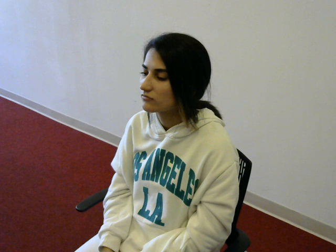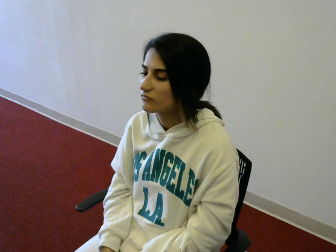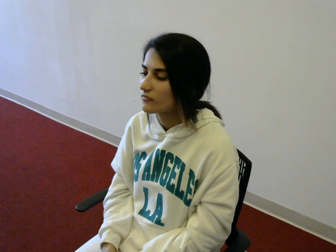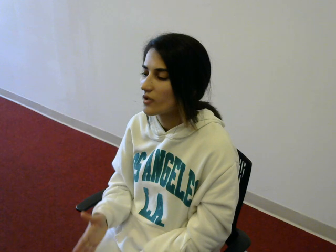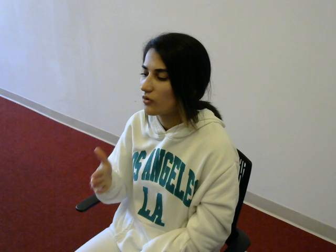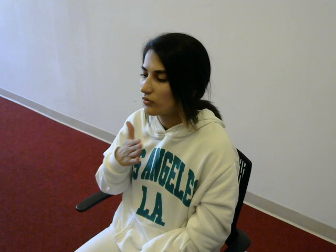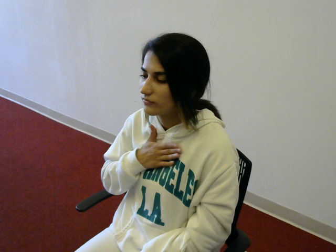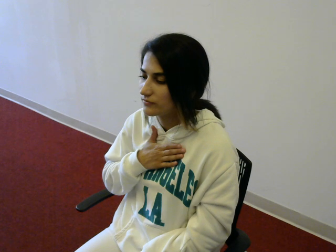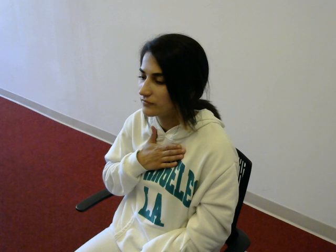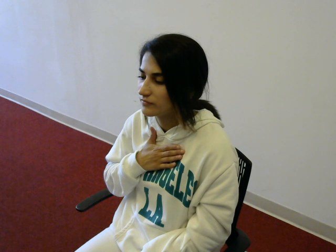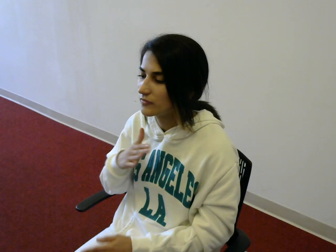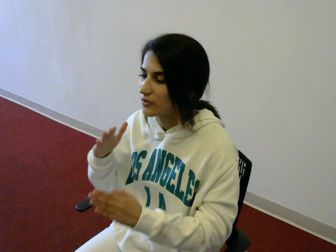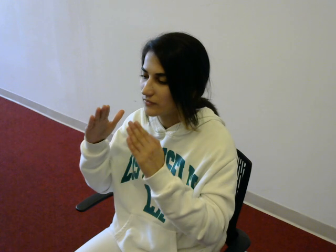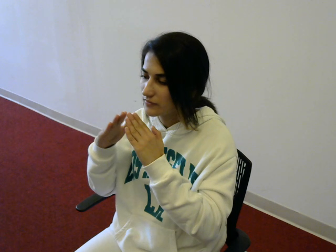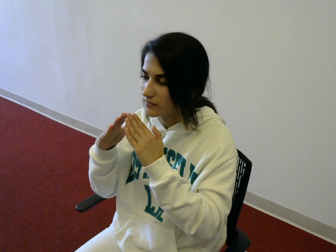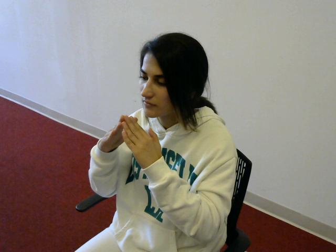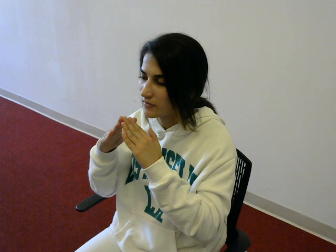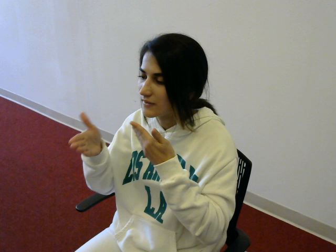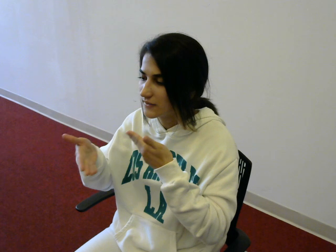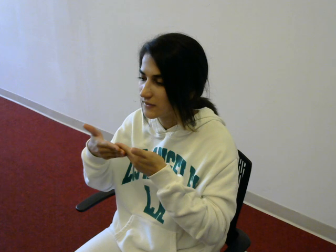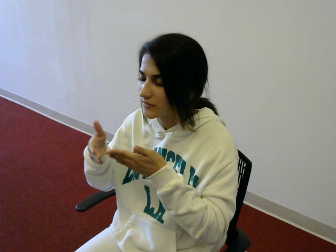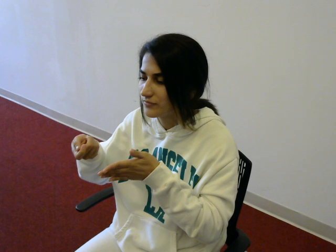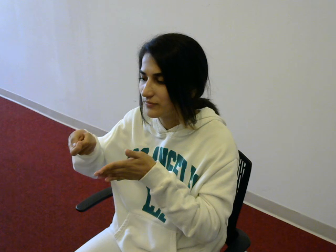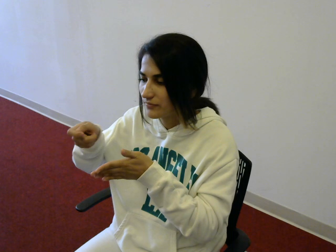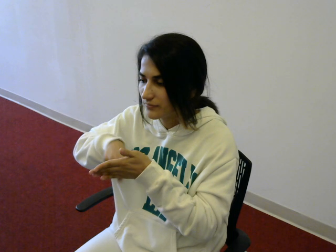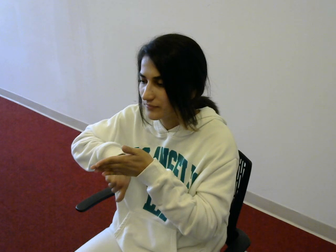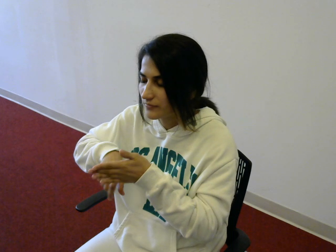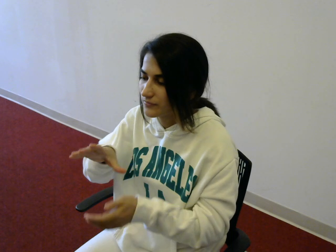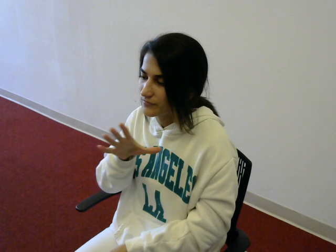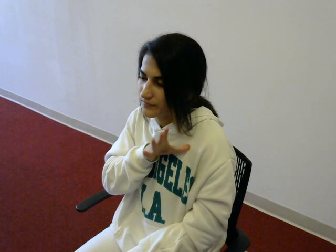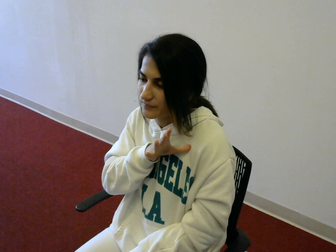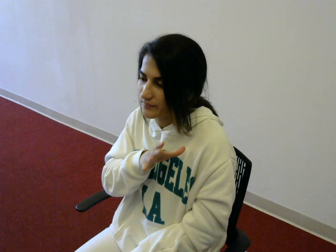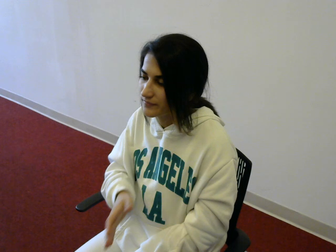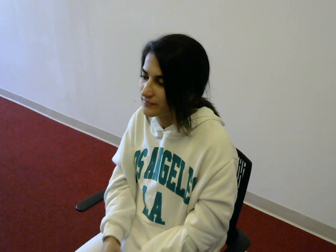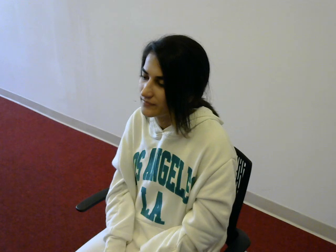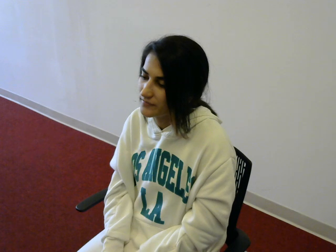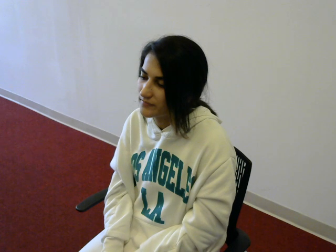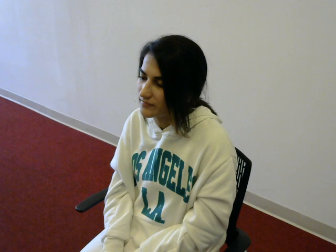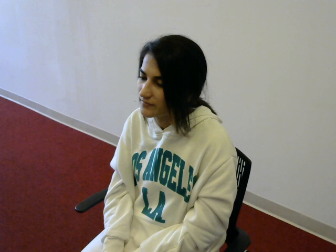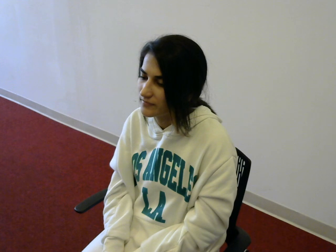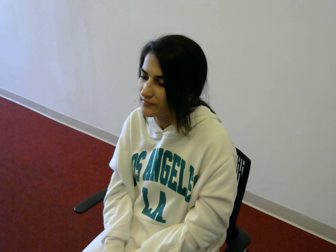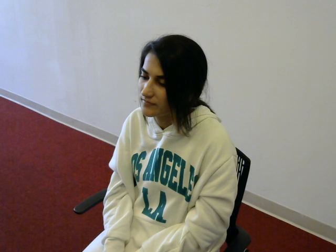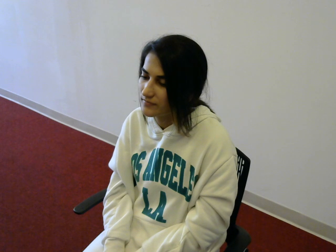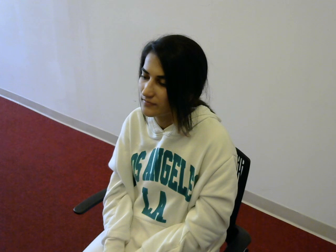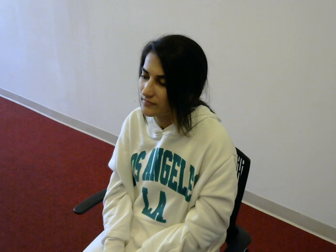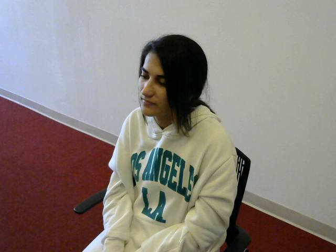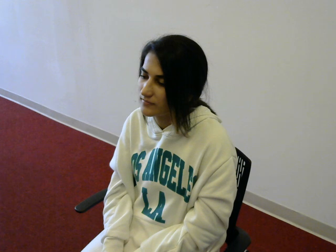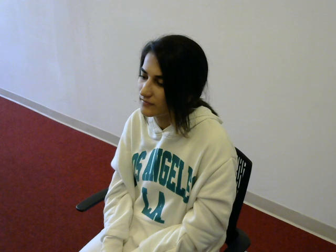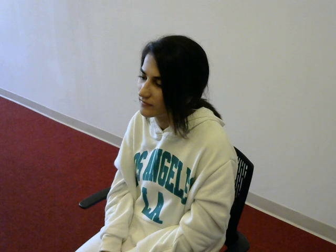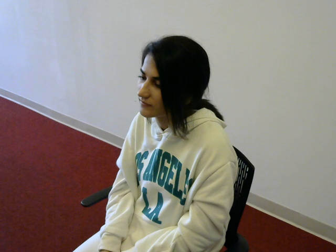Mən evin qapısını bağlamışam